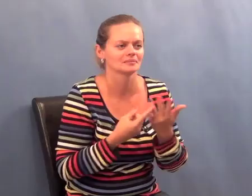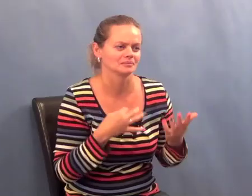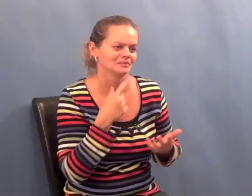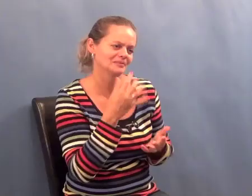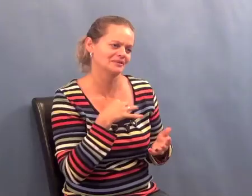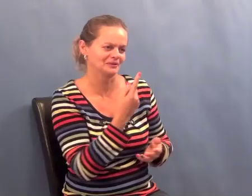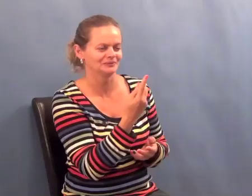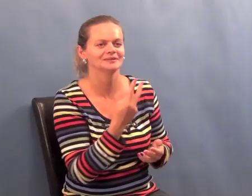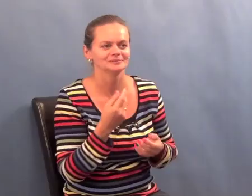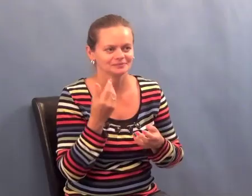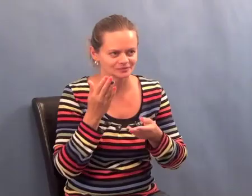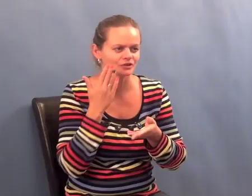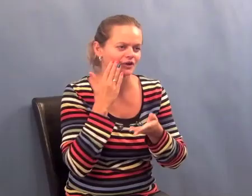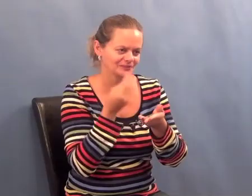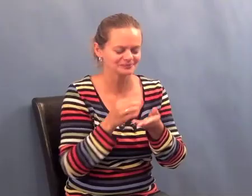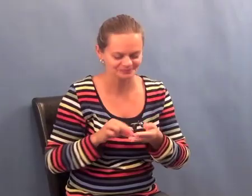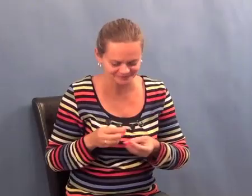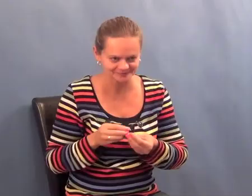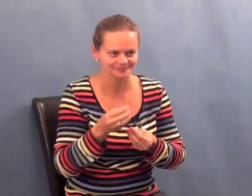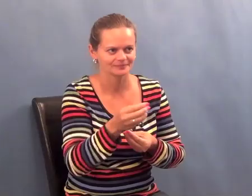Charlie mówi, że jeden, dwa,. Pani podaje mu pieniądze.